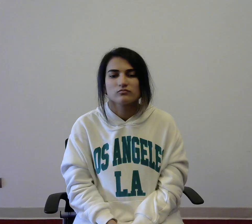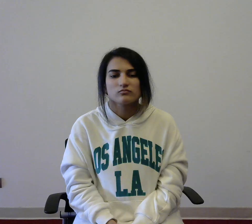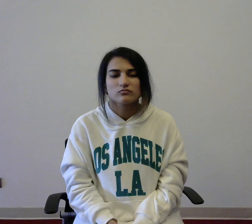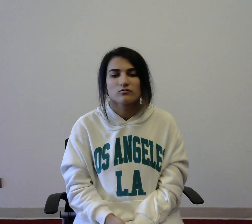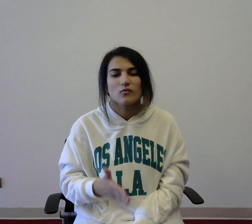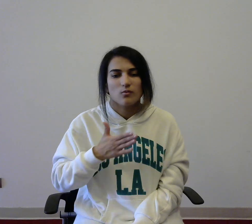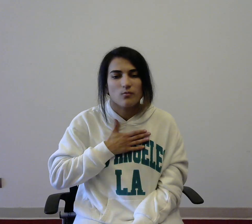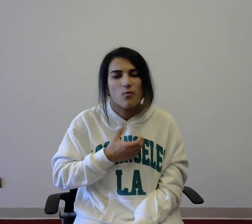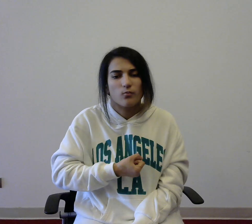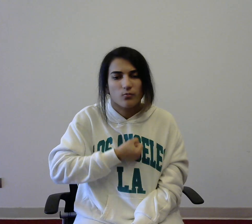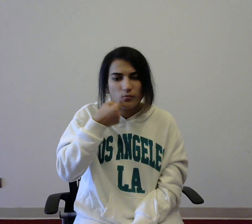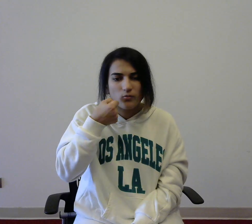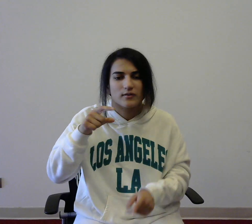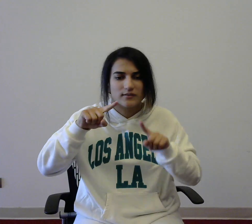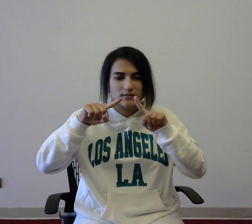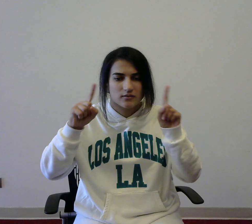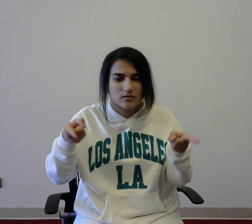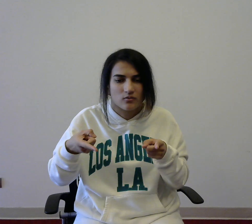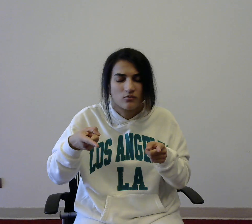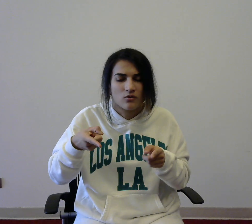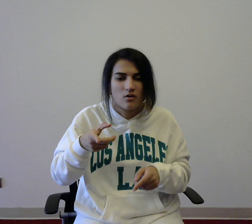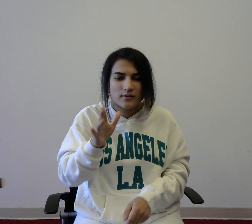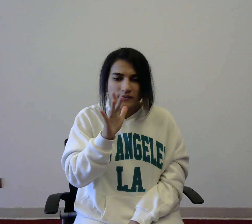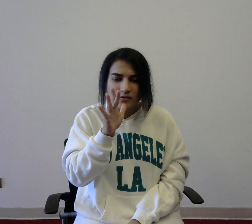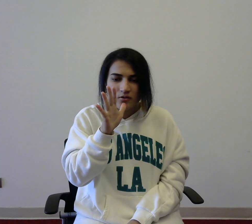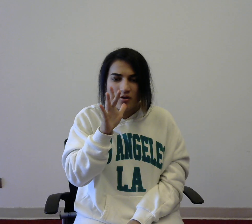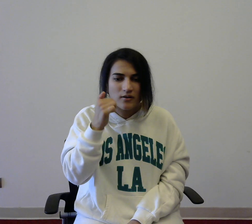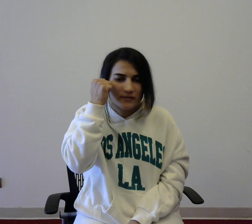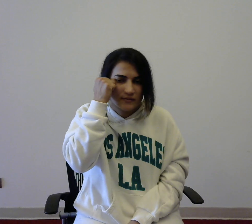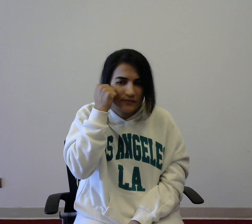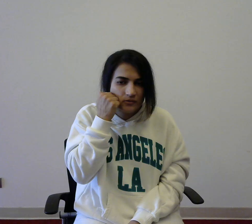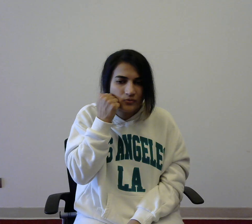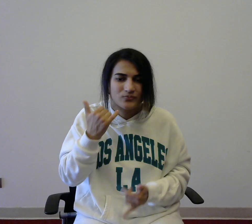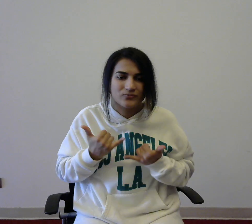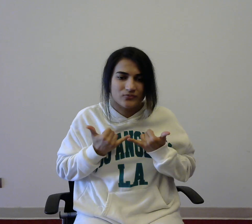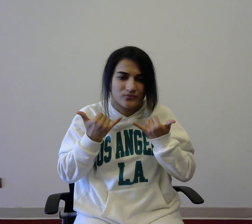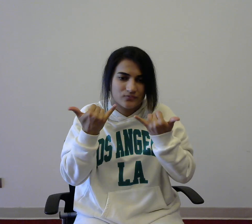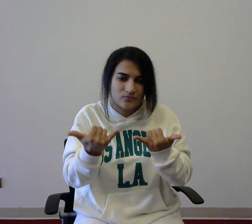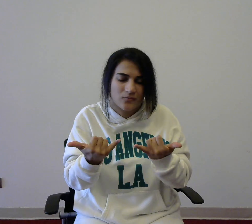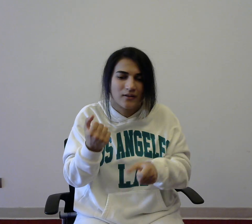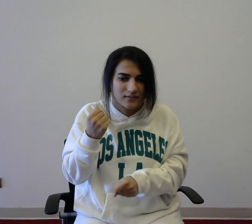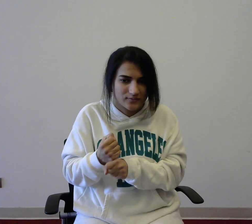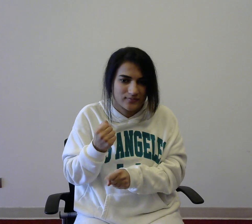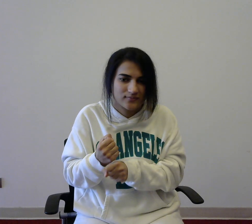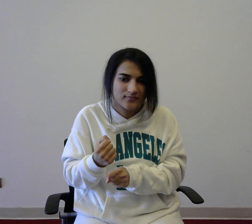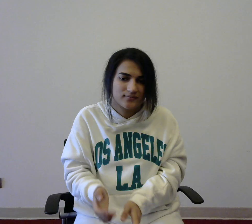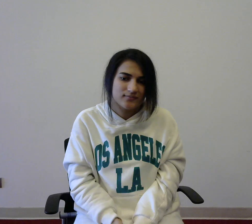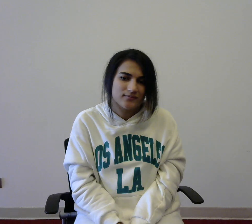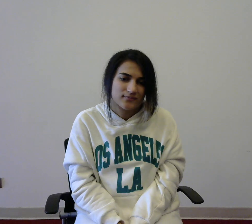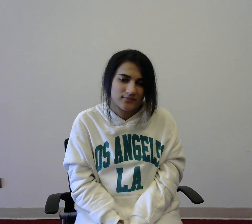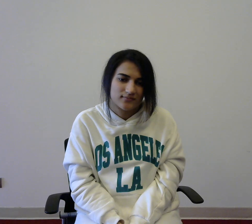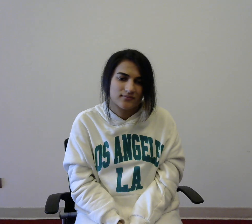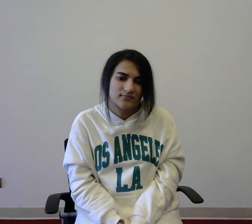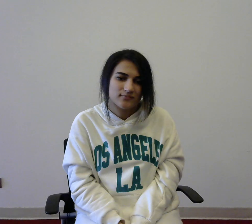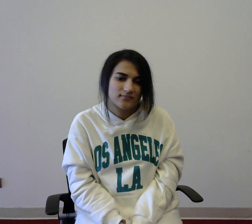Mən böyüklərə (yaşlılara) hörmət edirəm